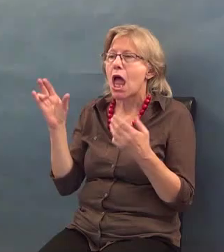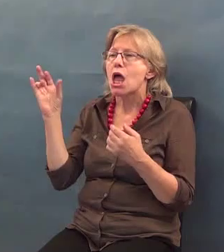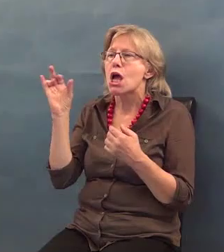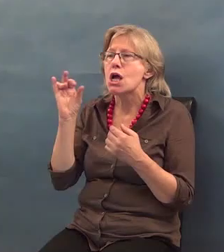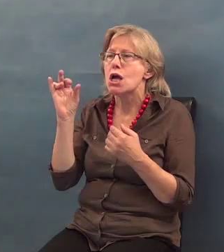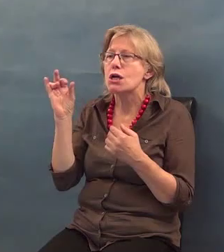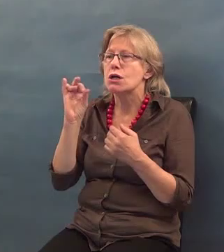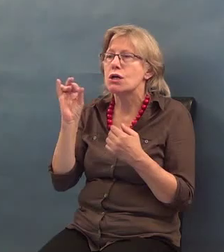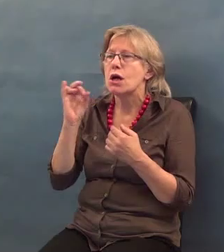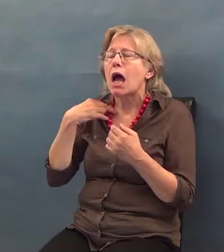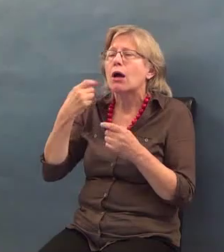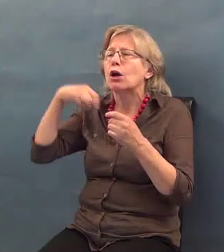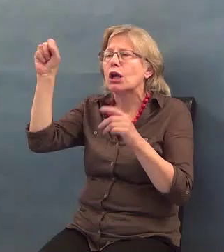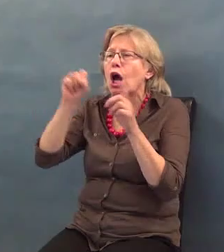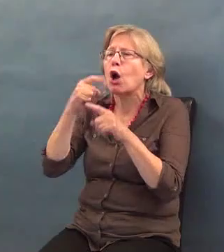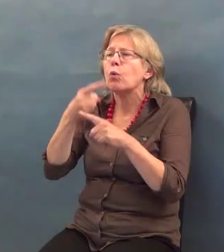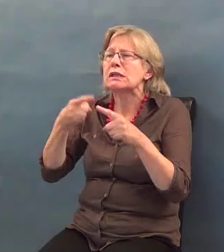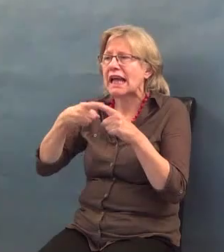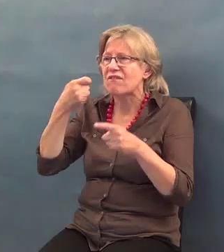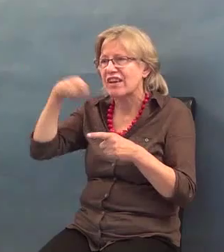W środę wyjeżdżam do kuzyna.